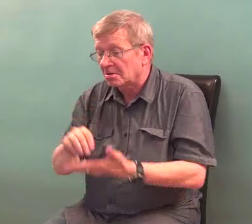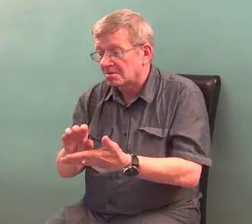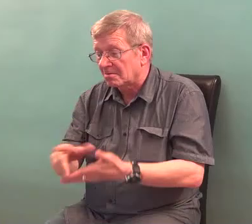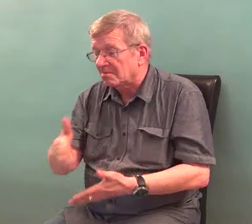Nie ma.